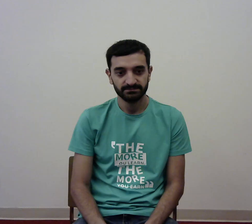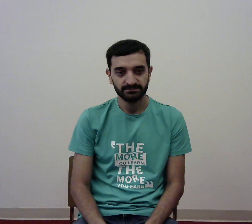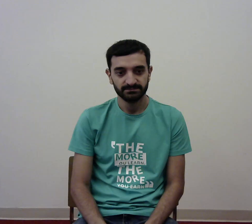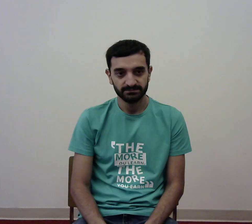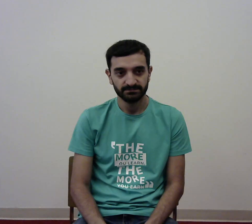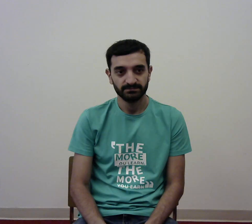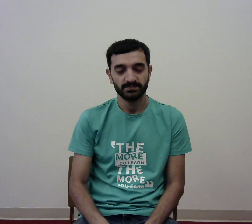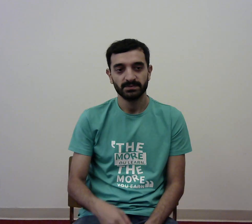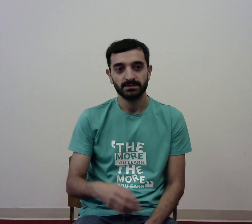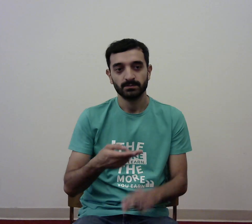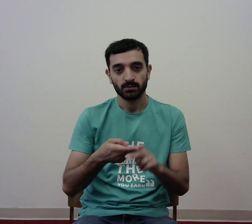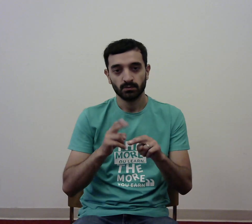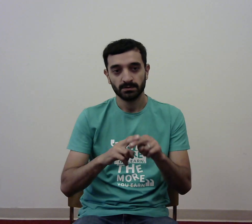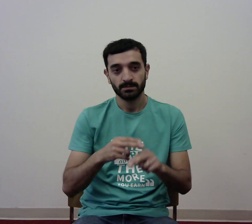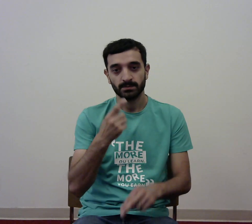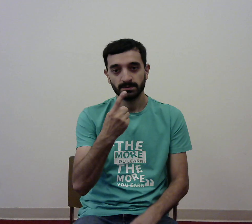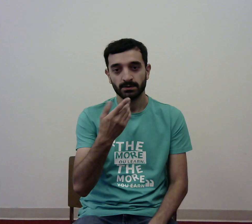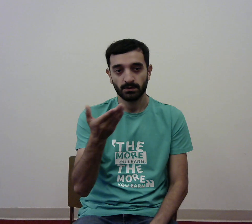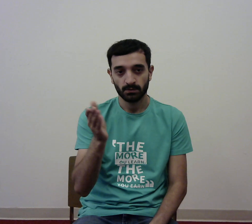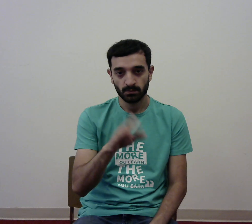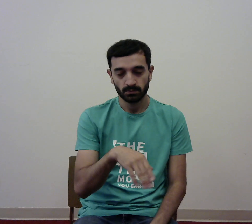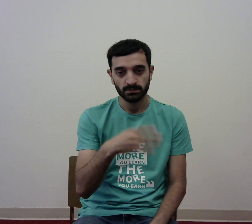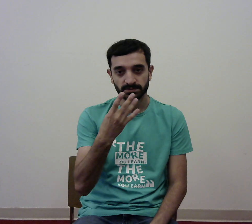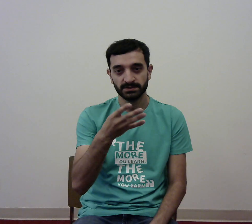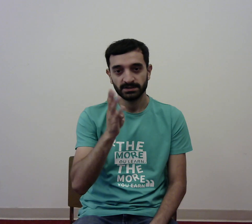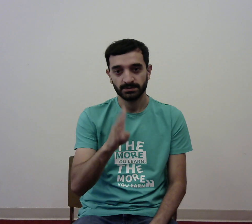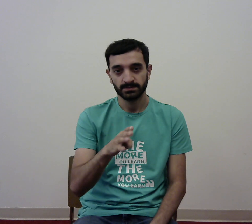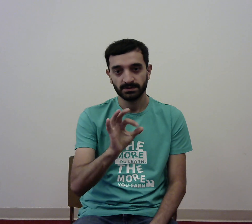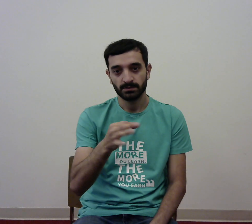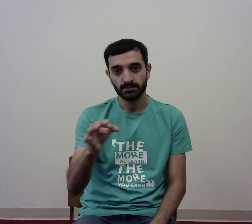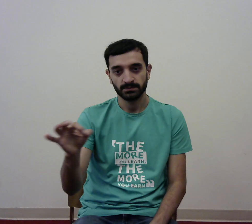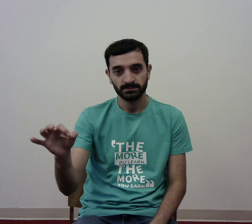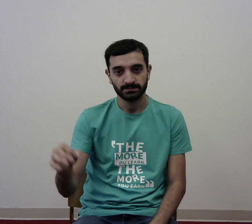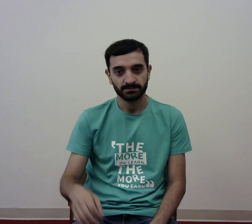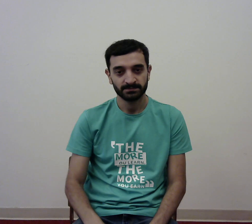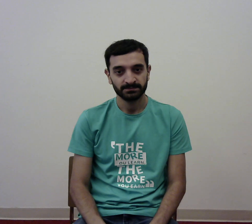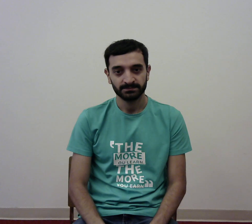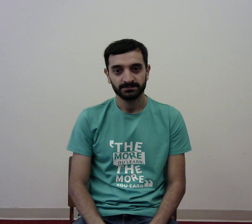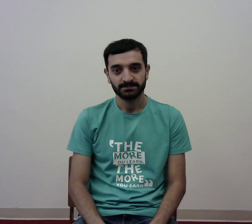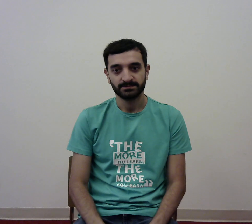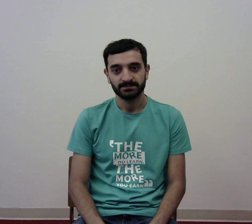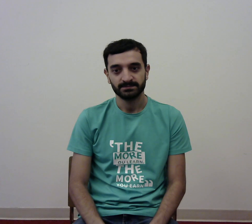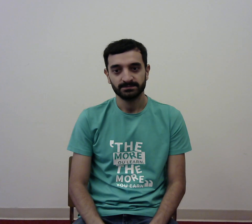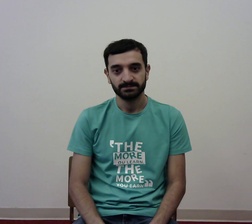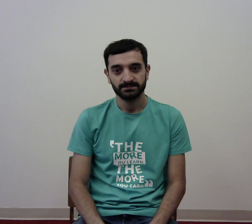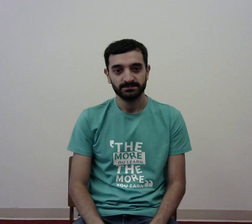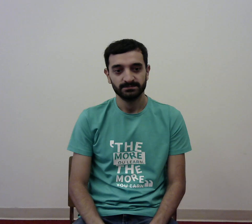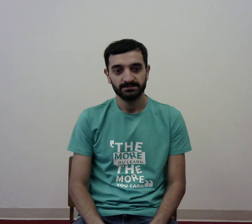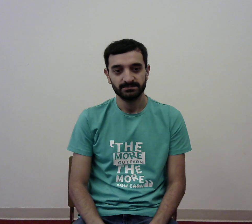Bunun bir dənəsi 40 qəpikdir